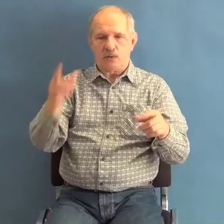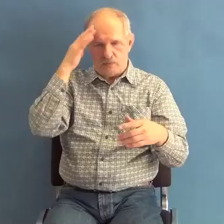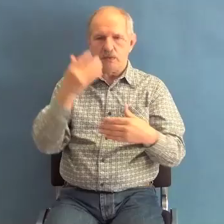Wiesz...